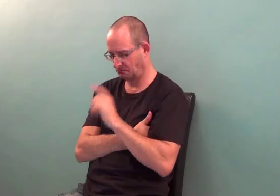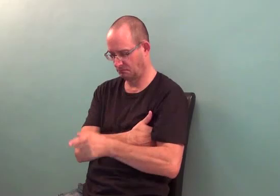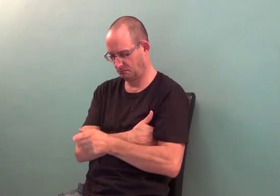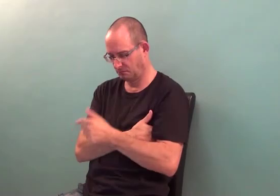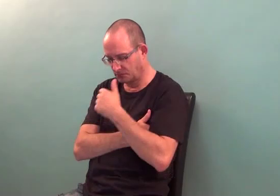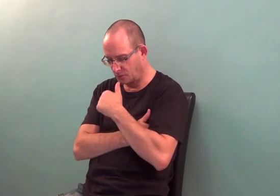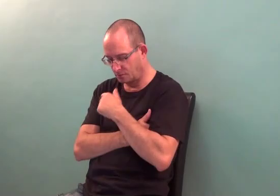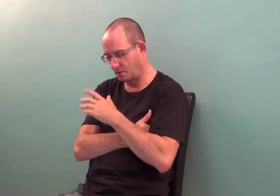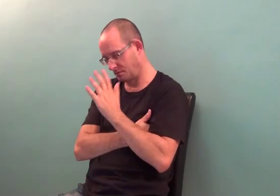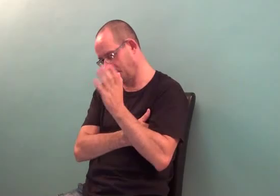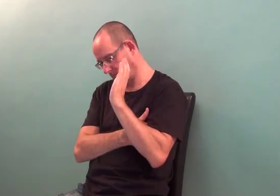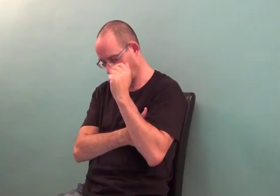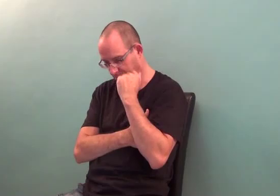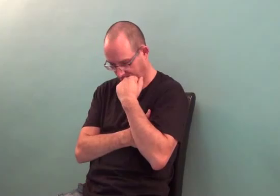To zielone... Dobra, dobra.